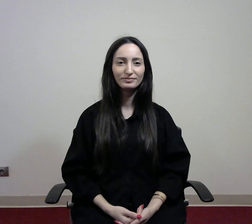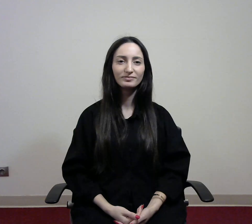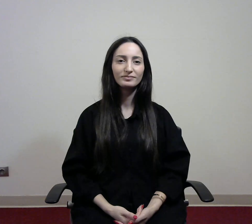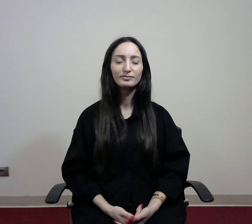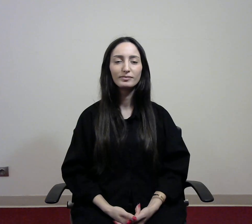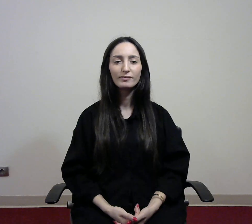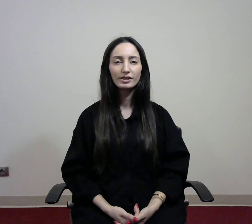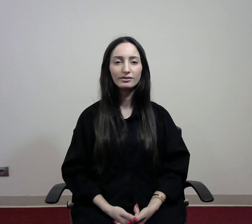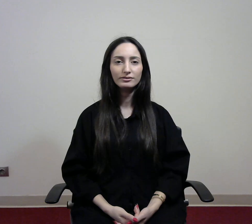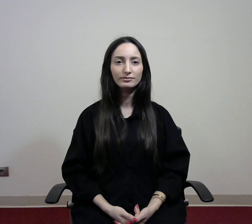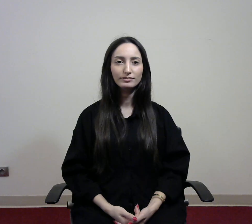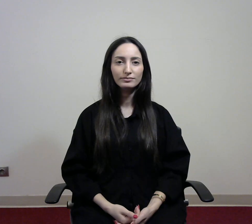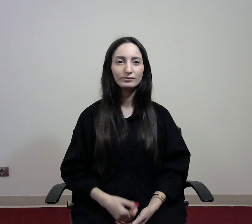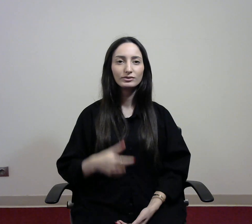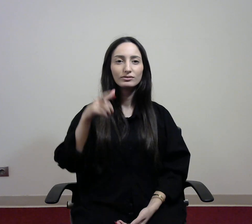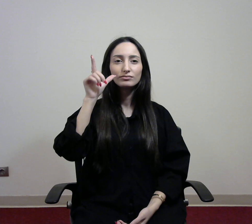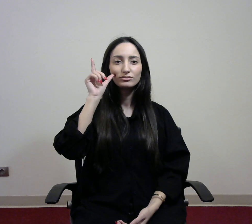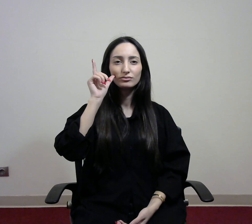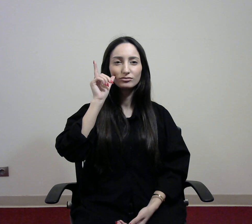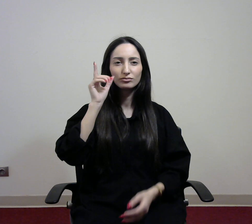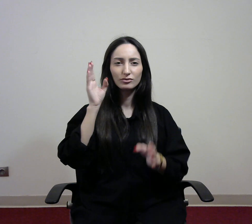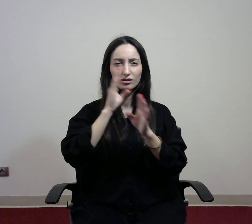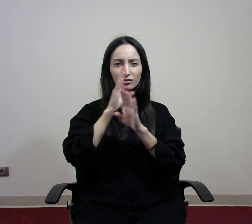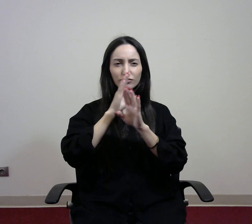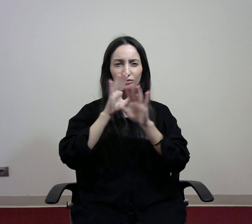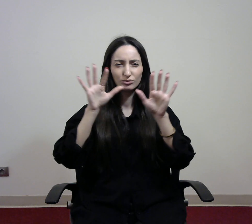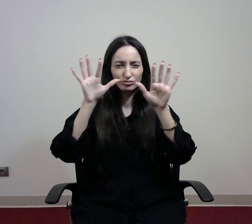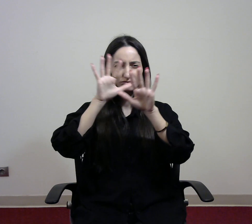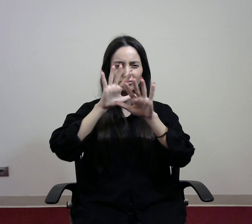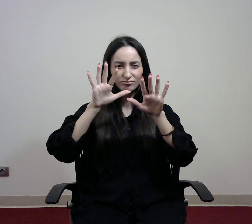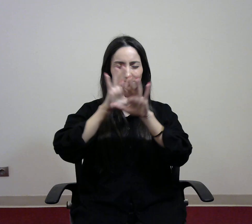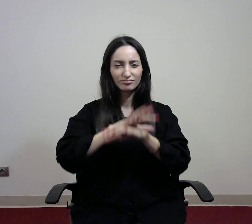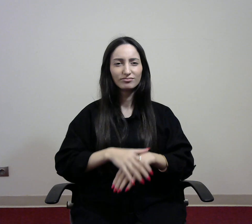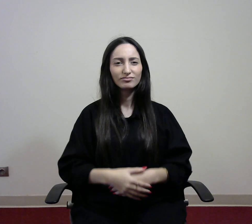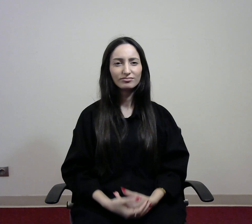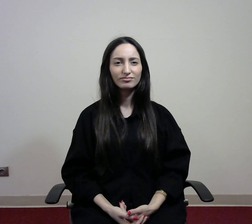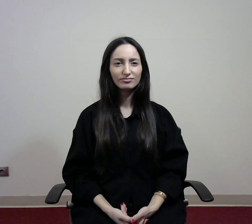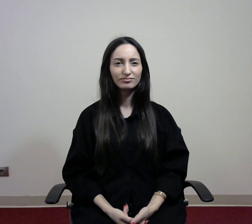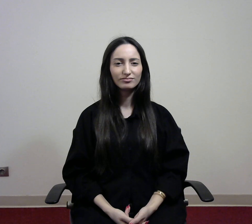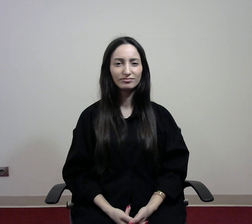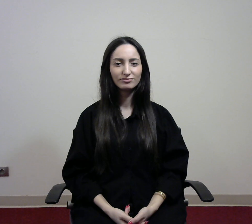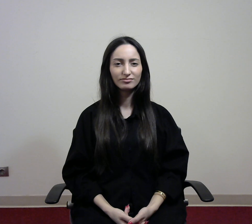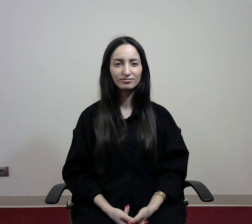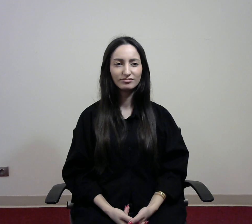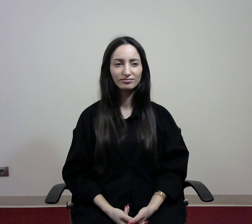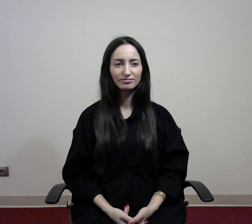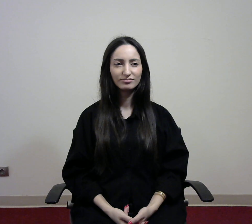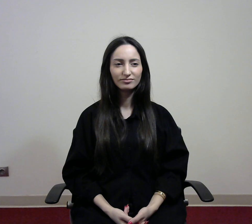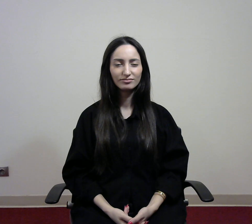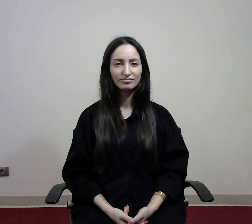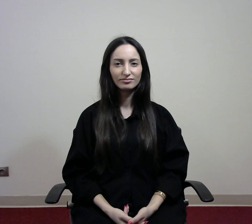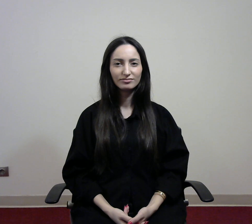Srağagün hava dumanlı idi